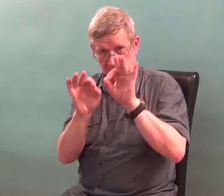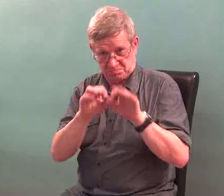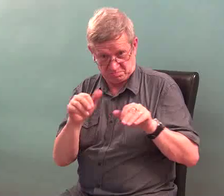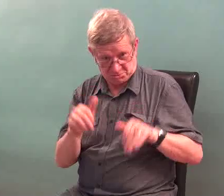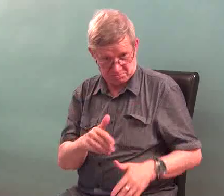Mogę.